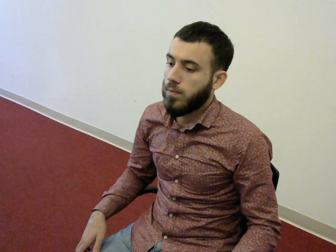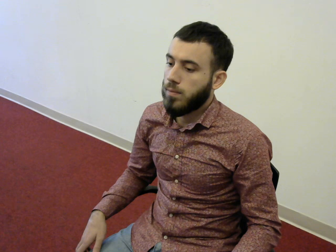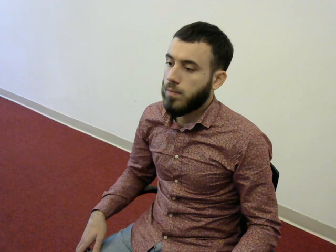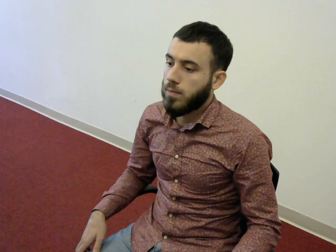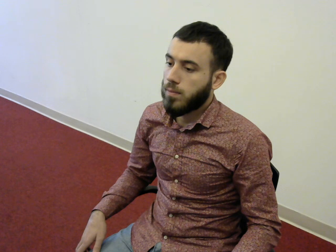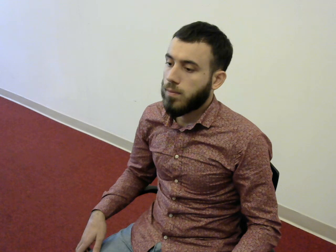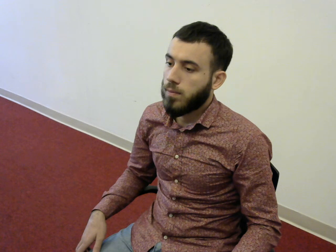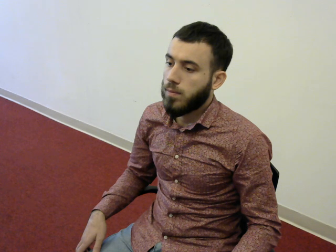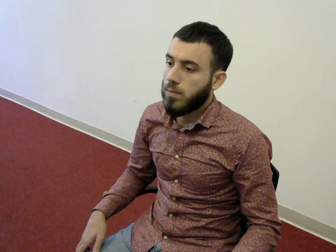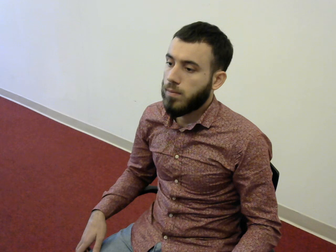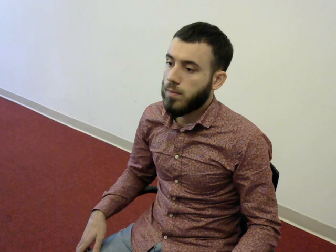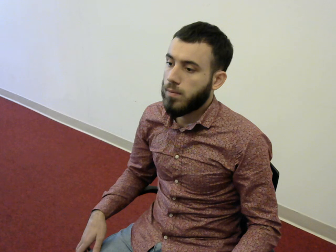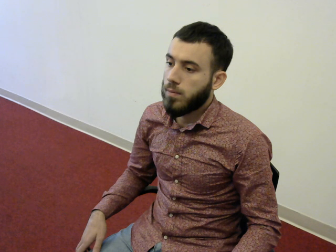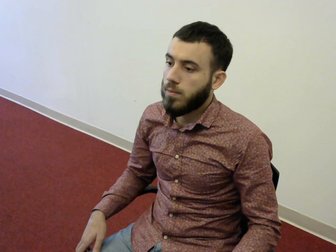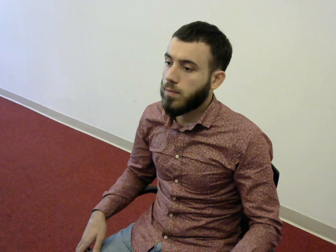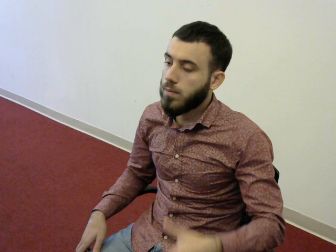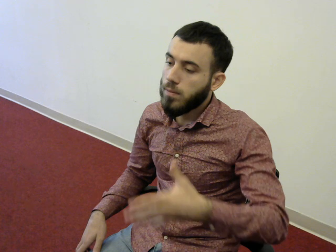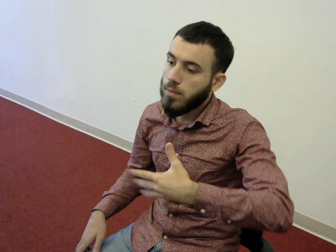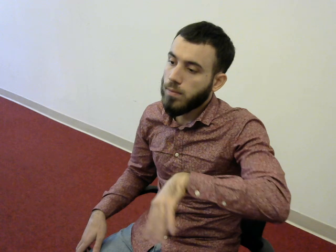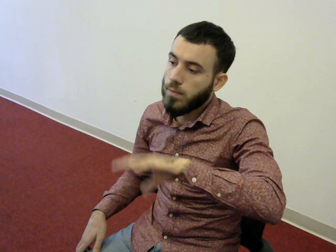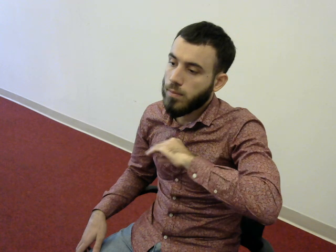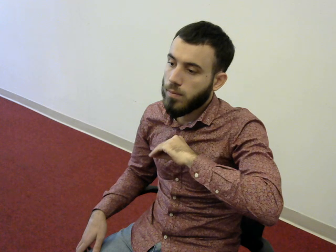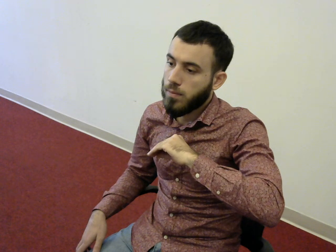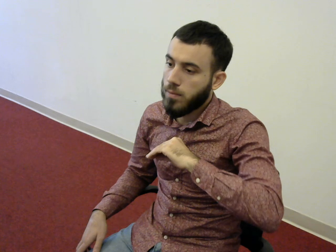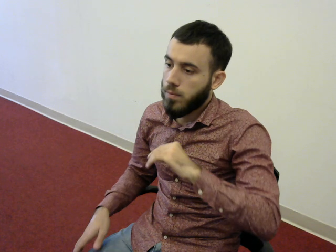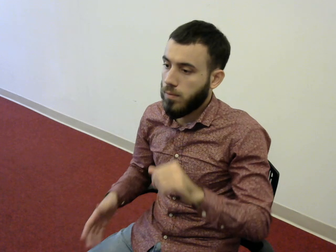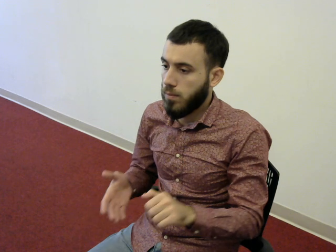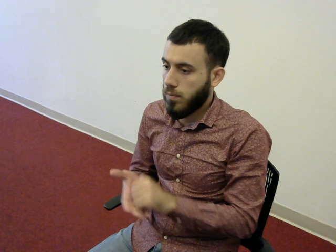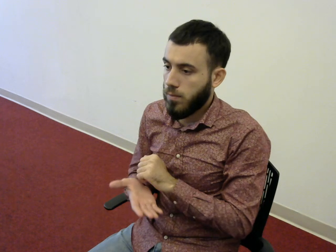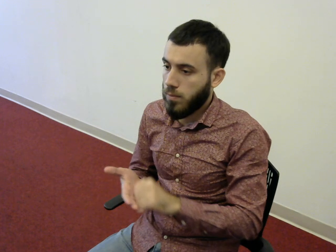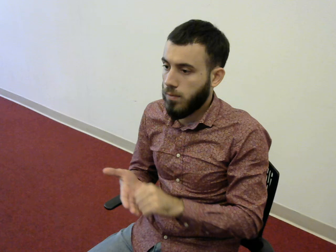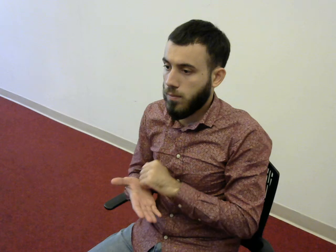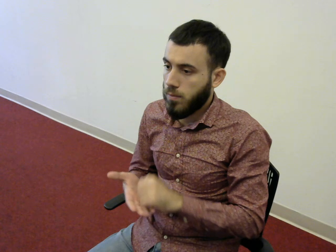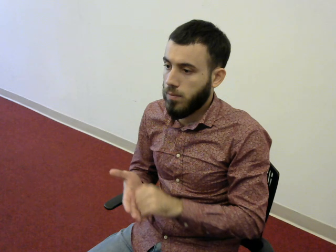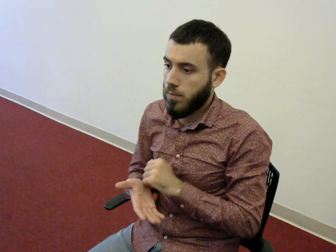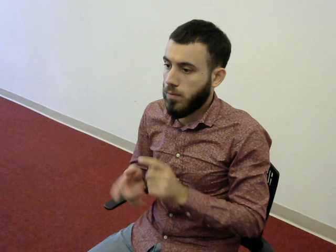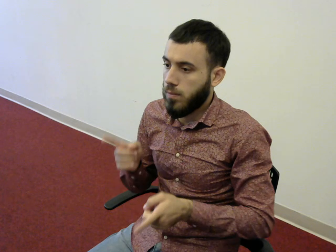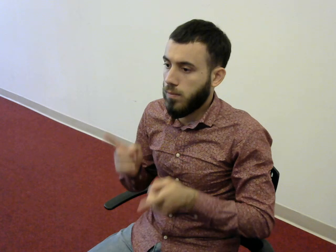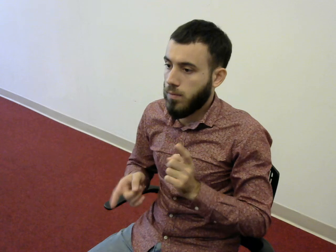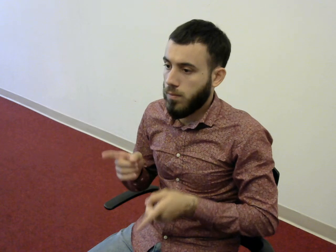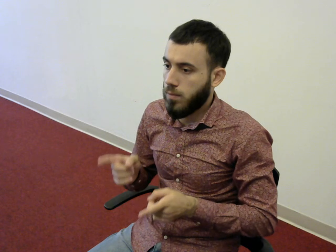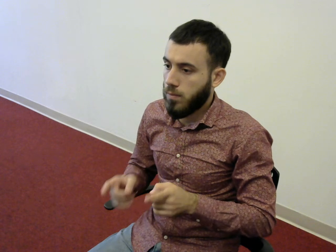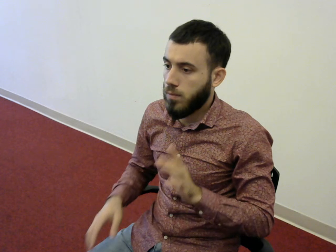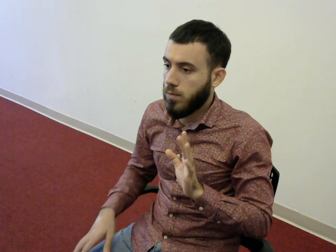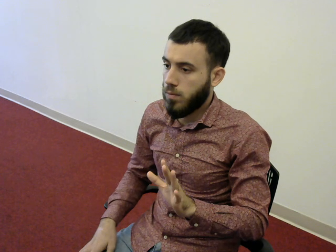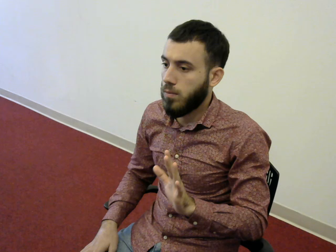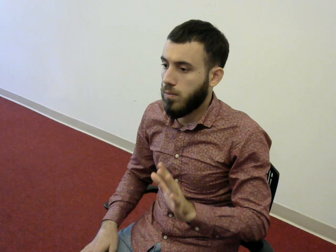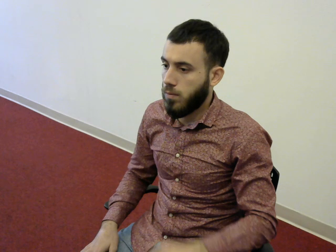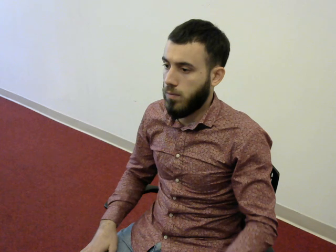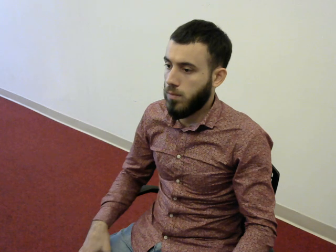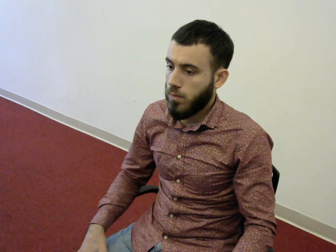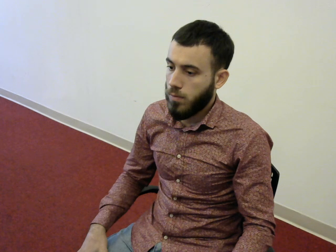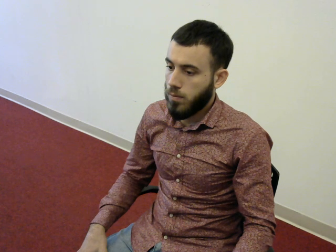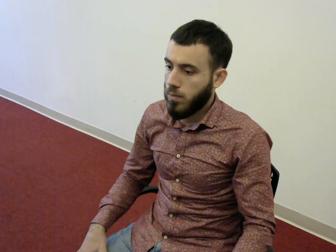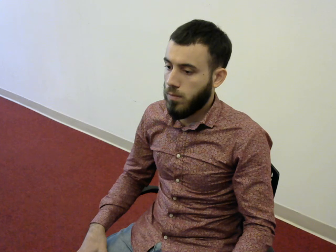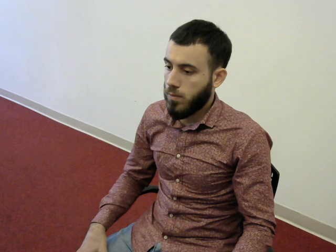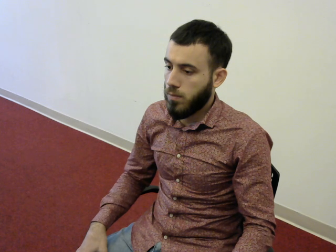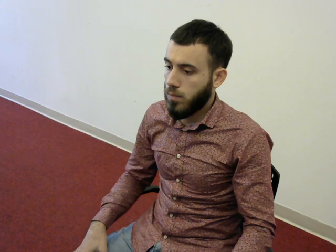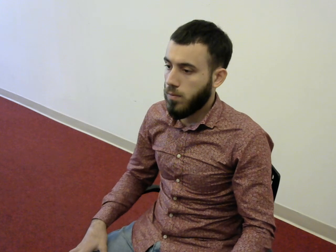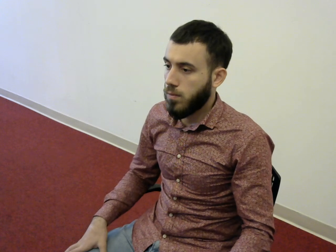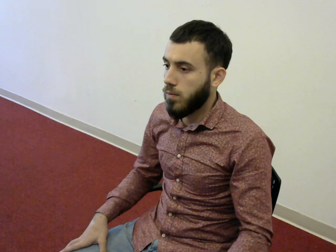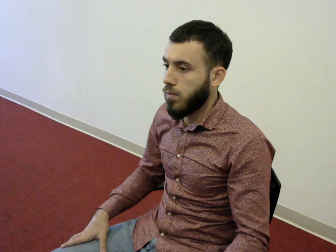Bütün sənədlərin əsli olmalıdır